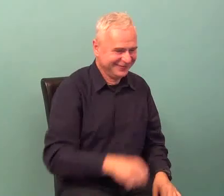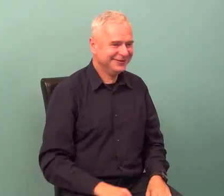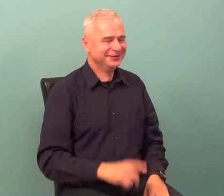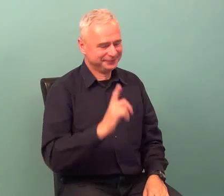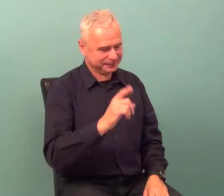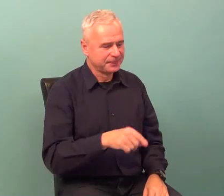Zaraz.